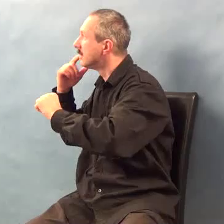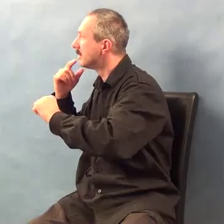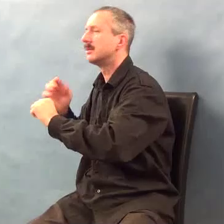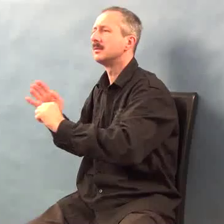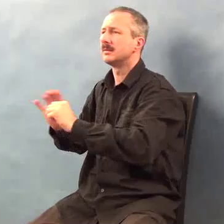Nie...